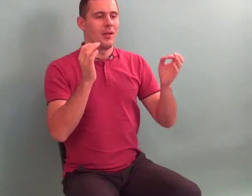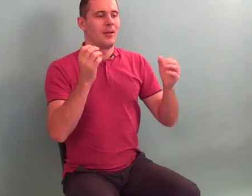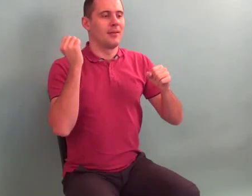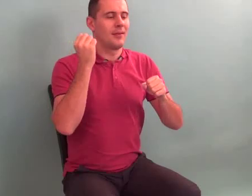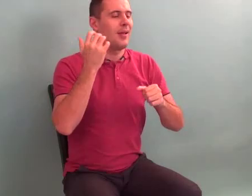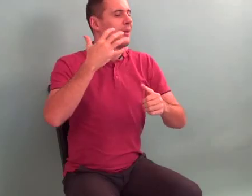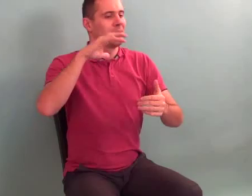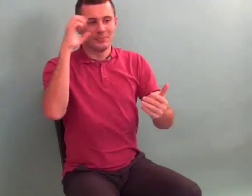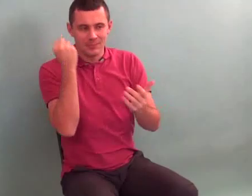Nie zdążyli rozwalić drzwi.